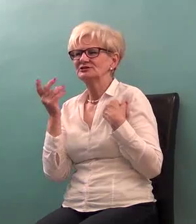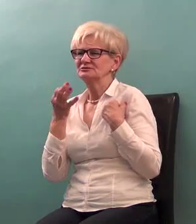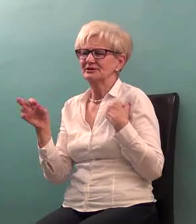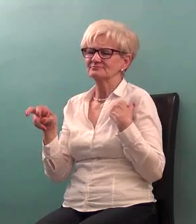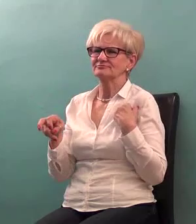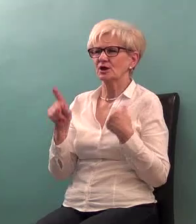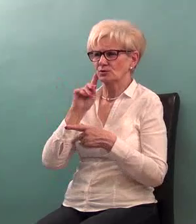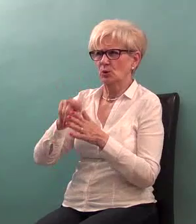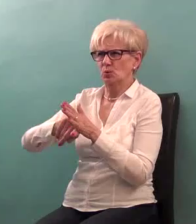Chłopiec uciekł.